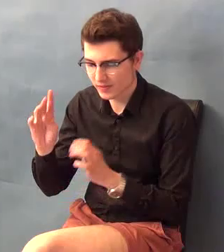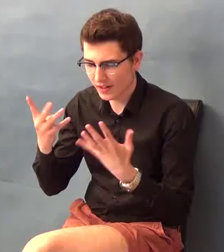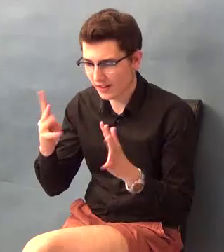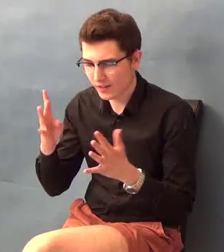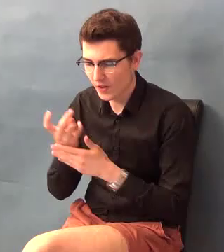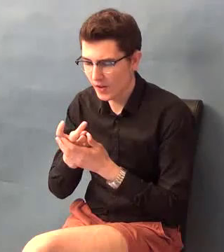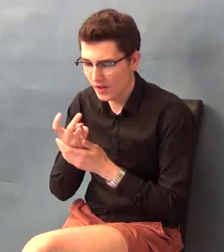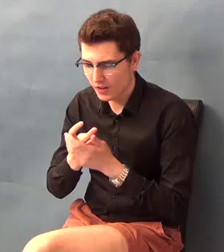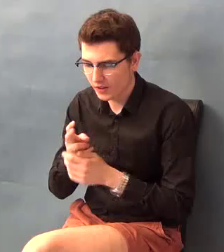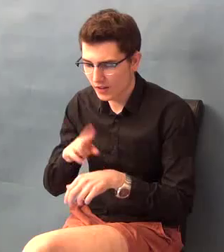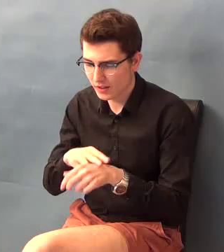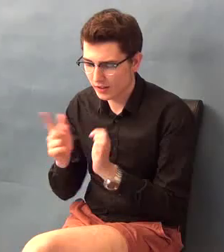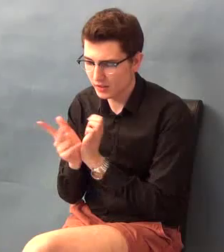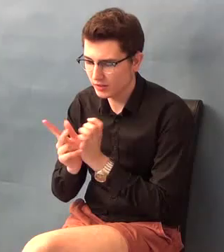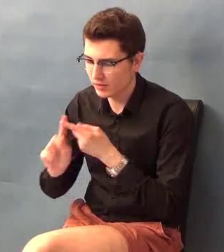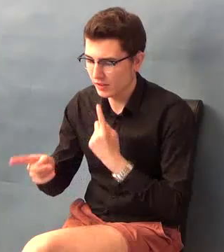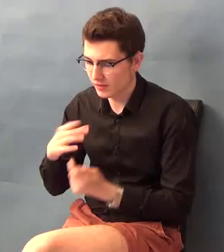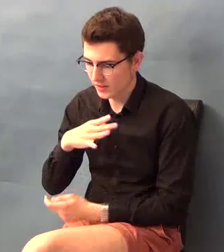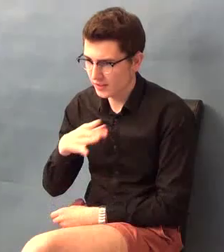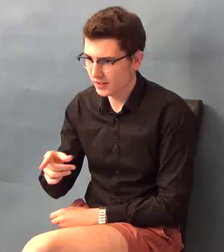Czy jesteś wolna dziewiątego lutego po godzinie osiemnastej?